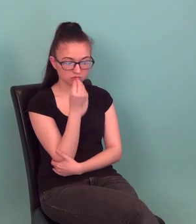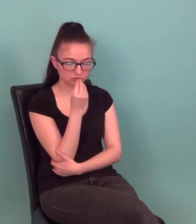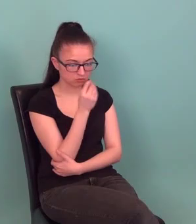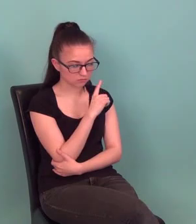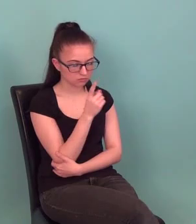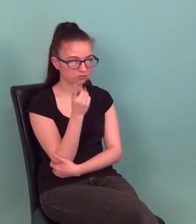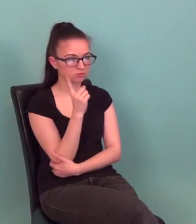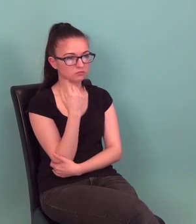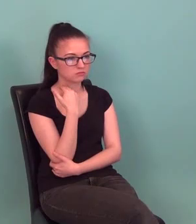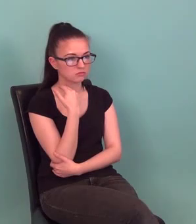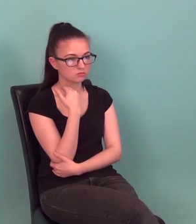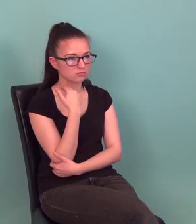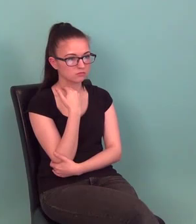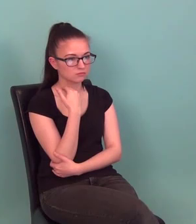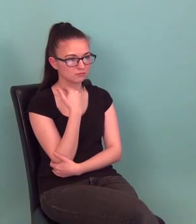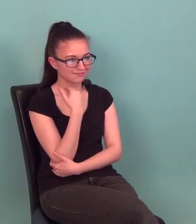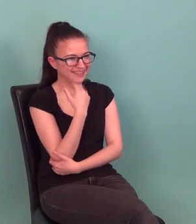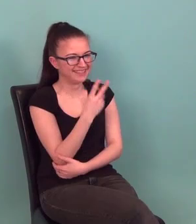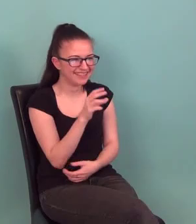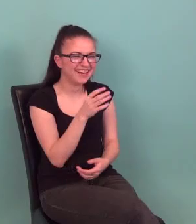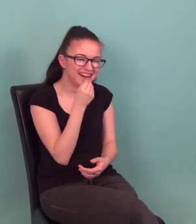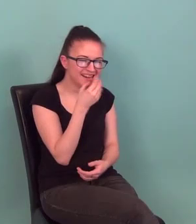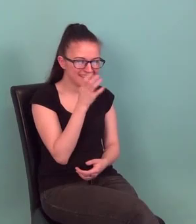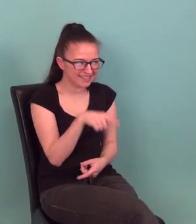Jeść nie wolno i pić alkoholu.